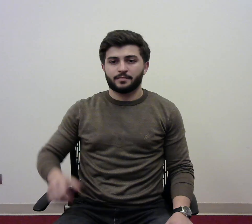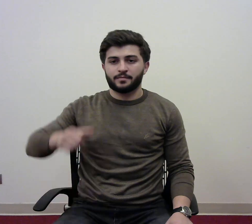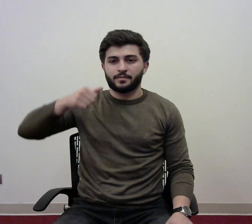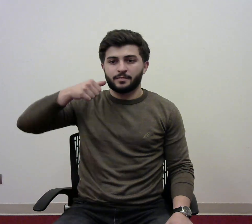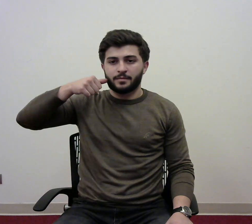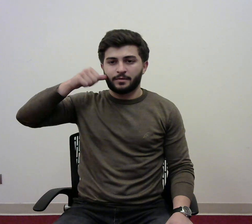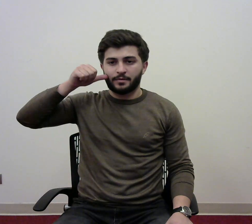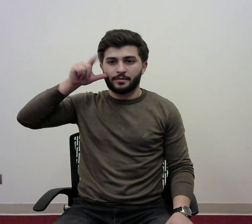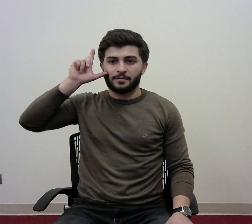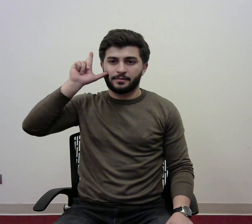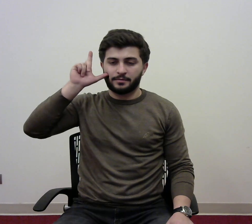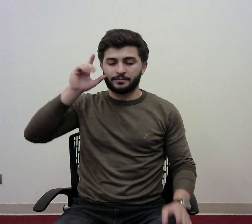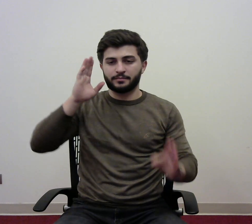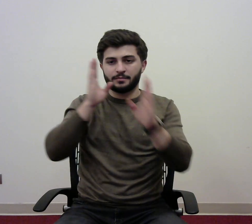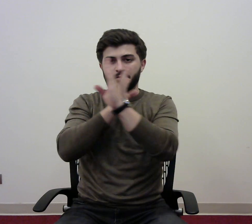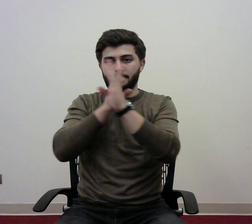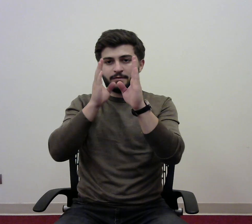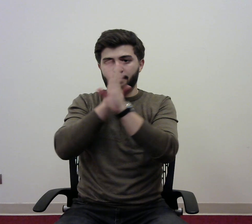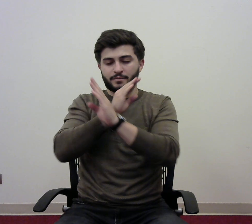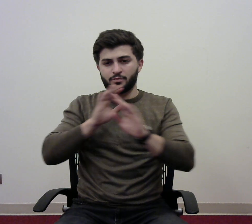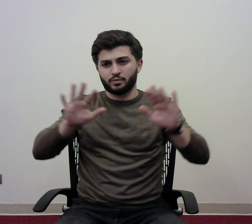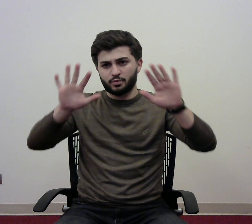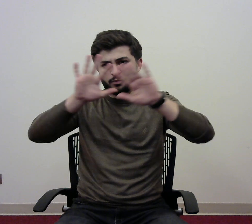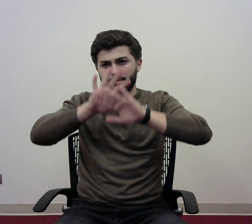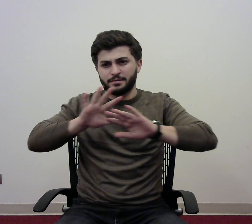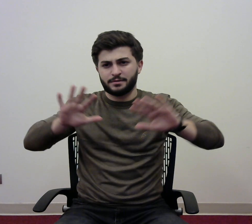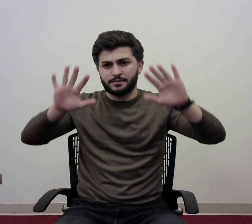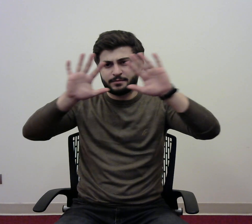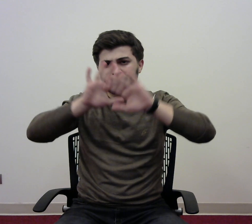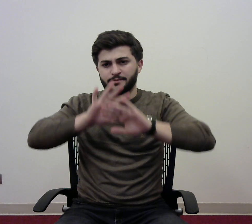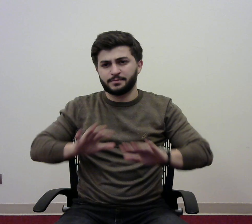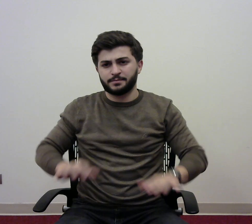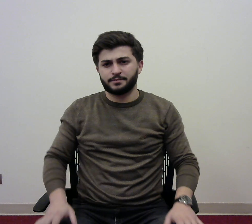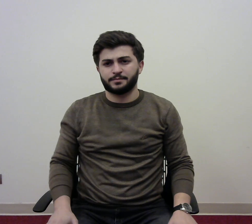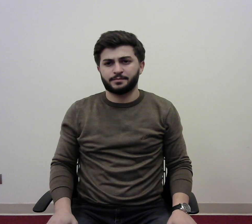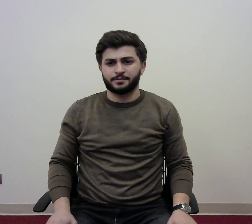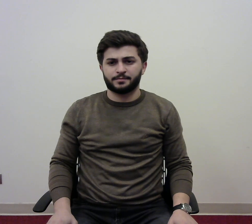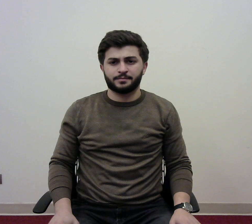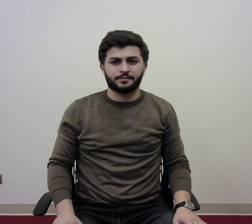Srağagün hava dumanlı idi